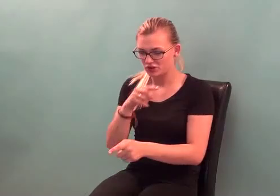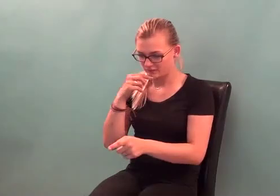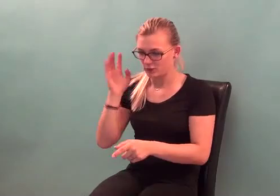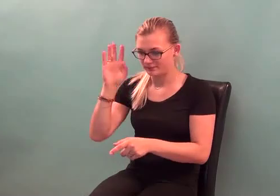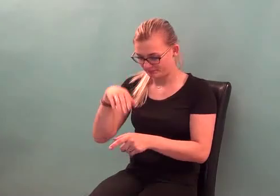Dobra.